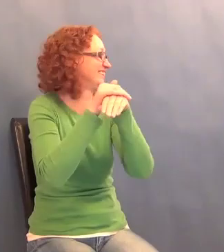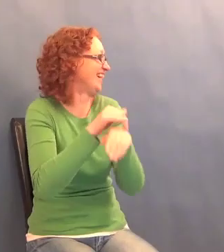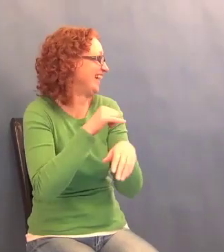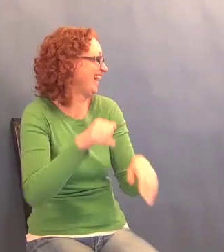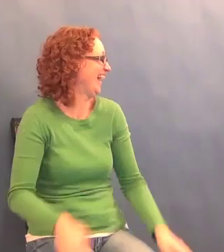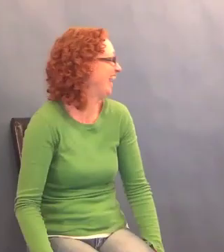Zgadzam się!